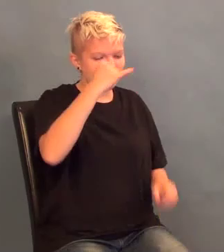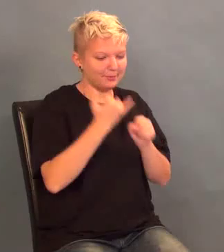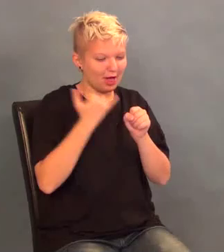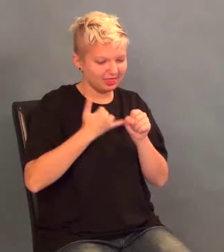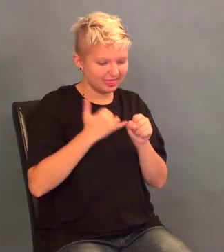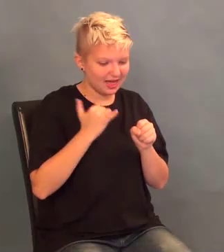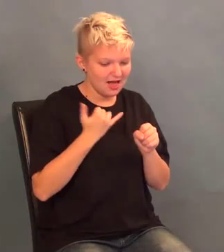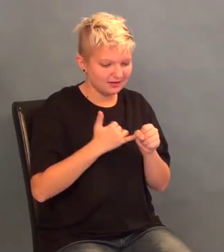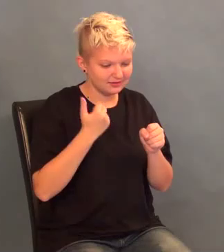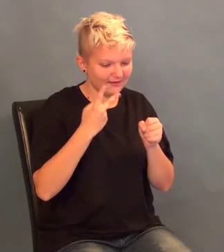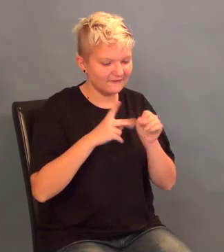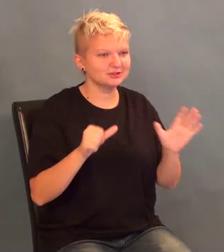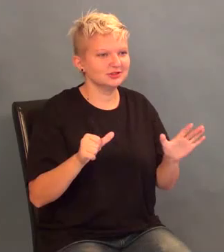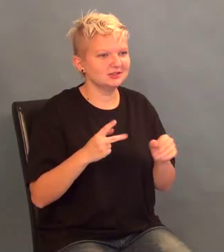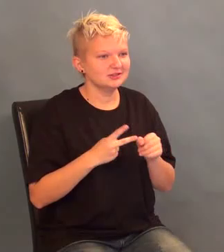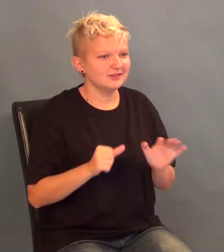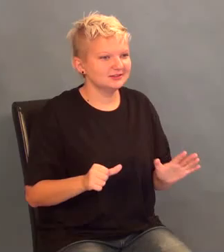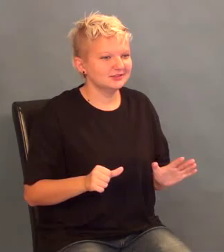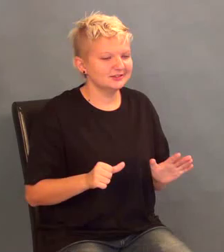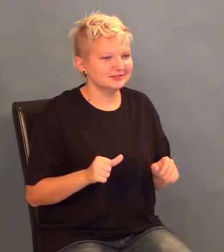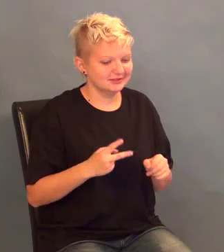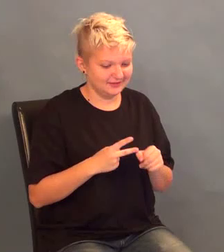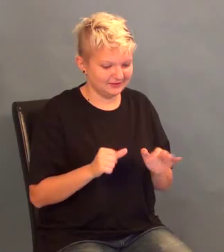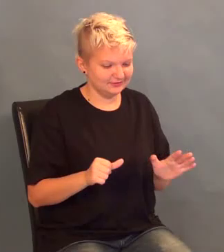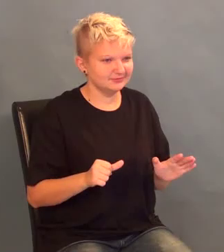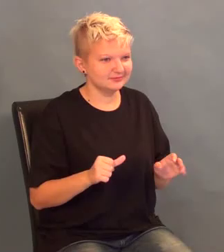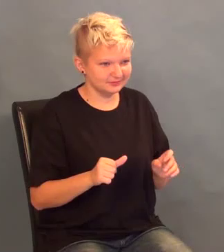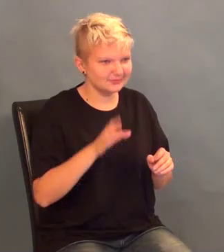Piątek, dwudziestego szóstego?